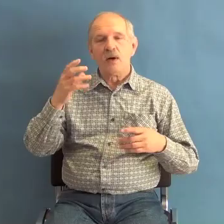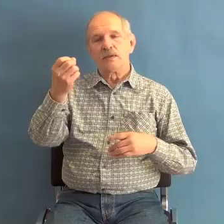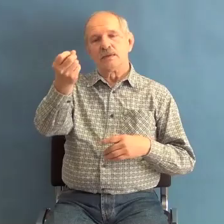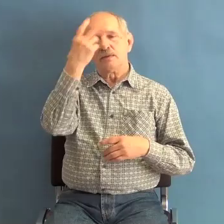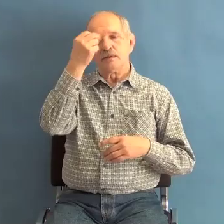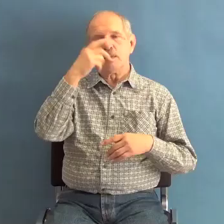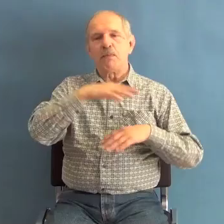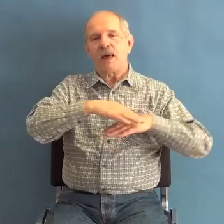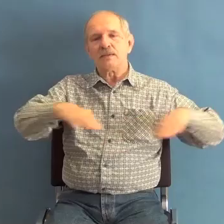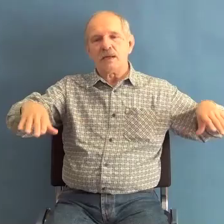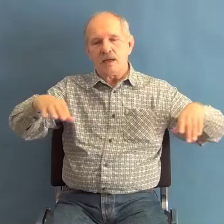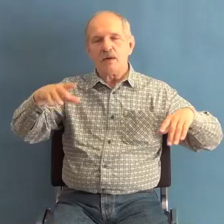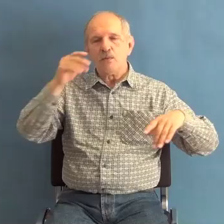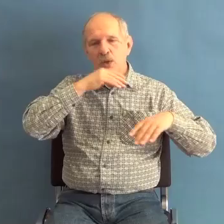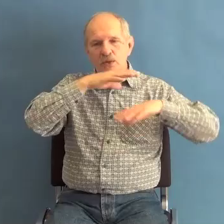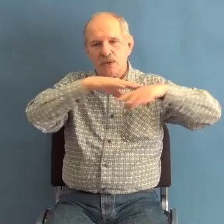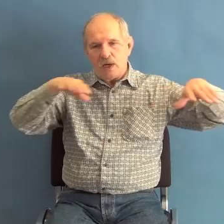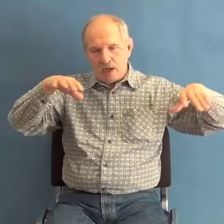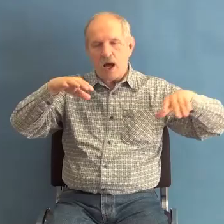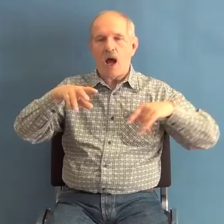Są na plaży, nad morzem.